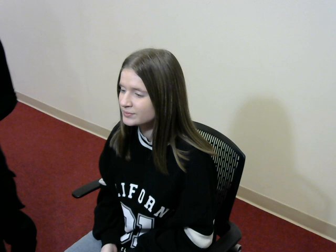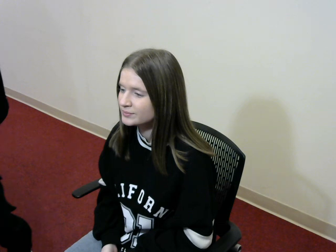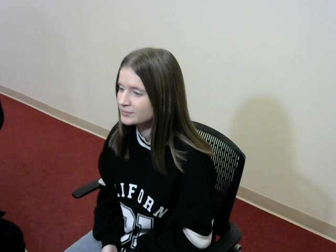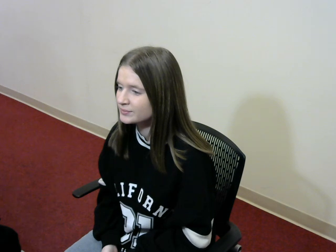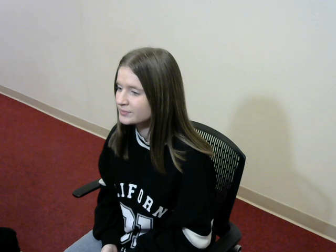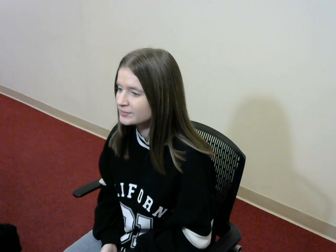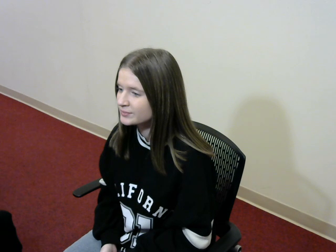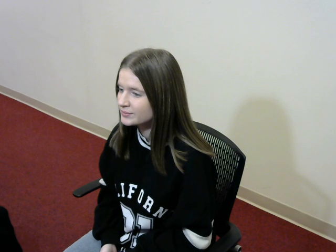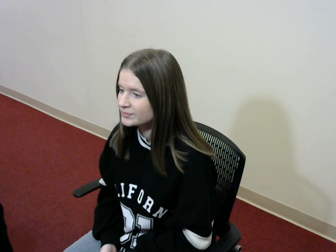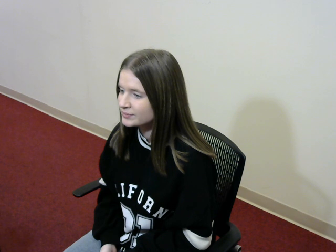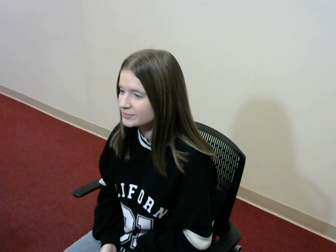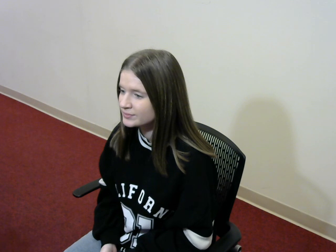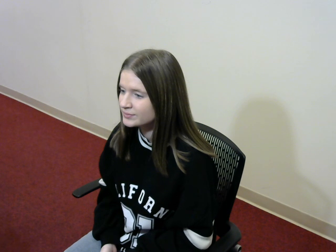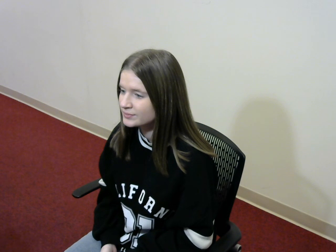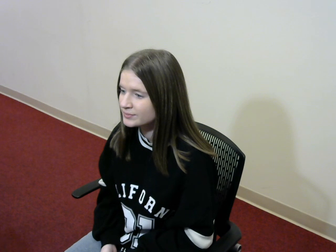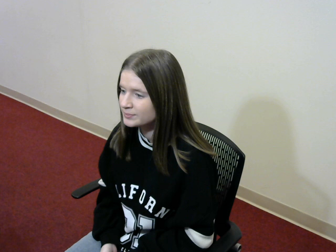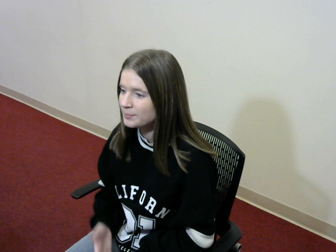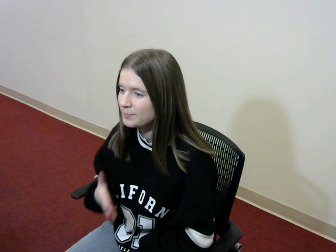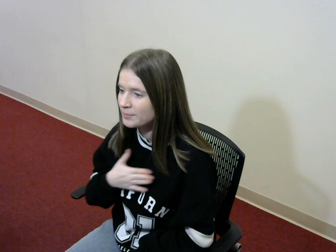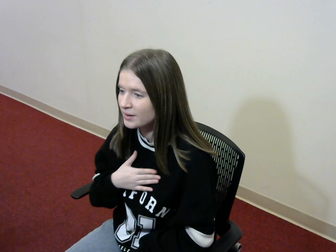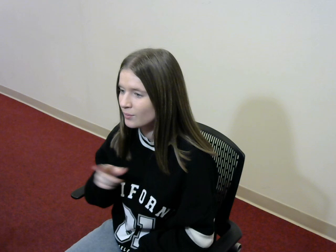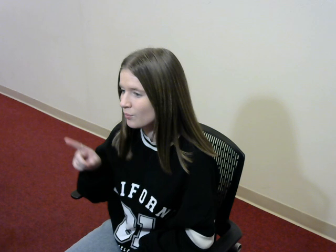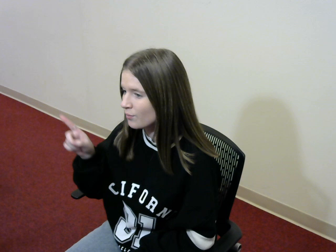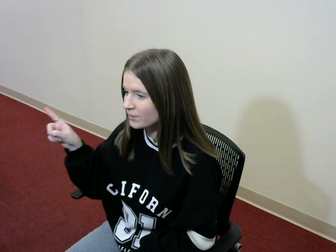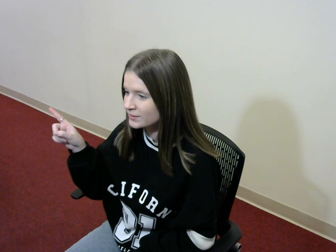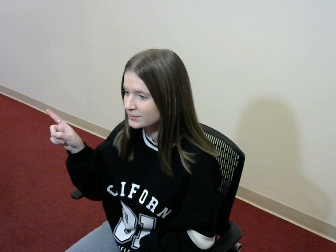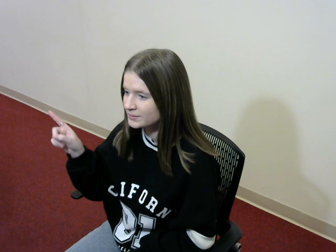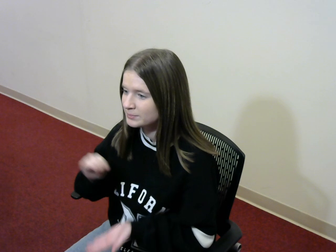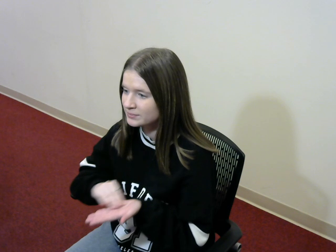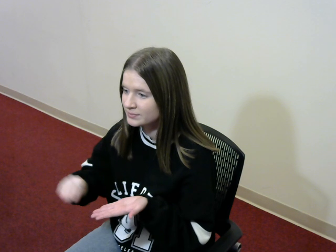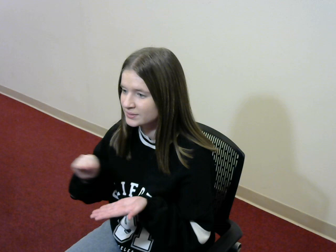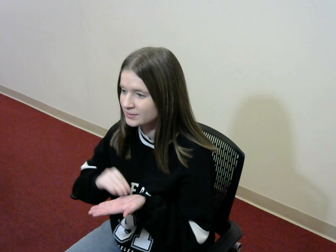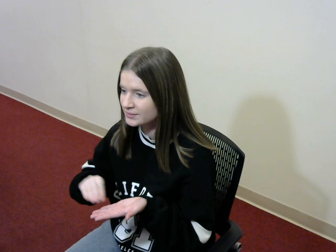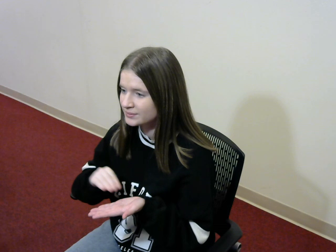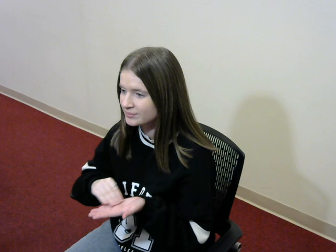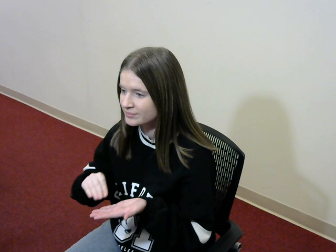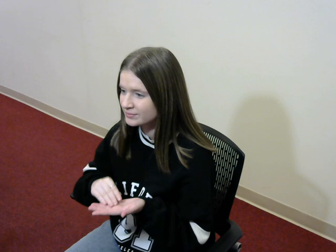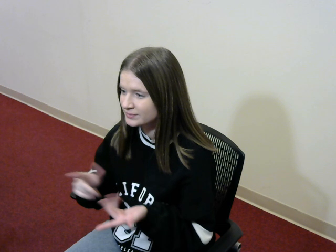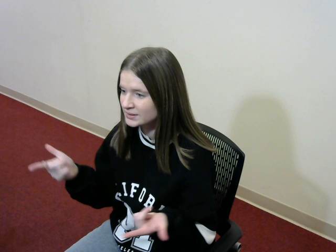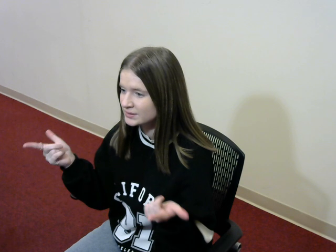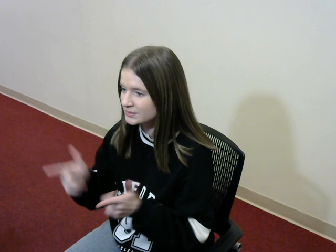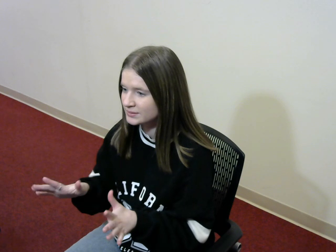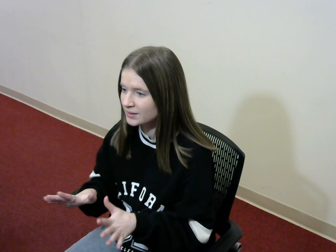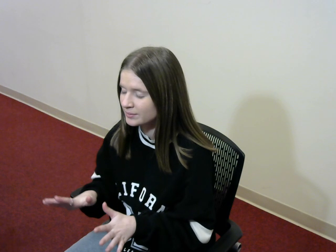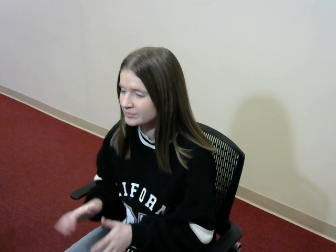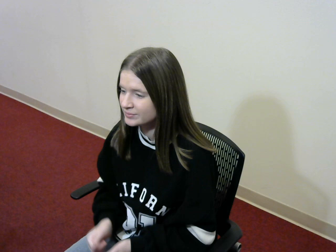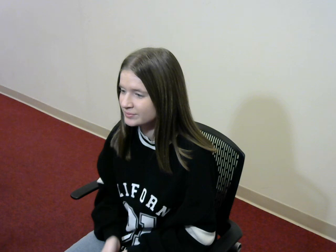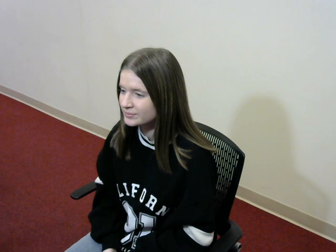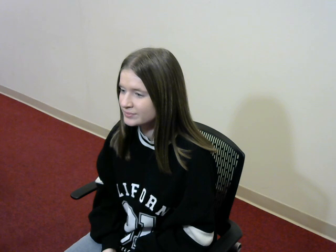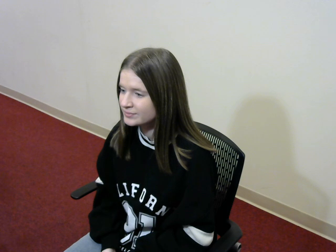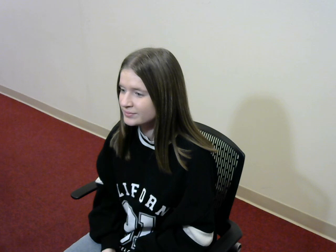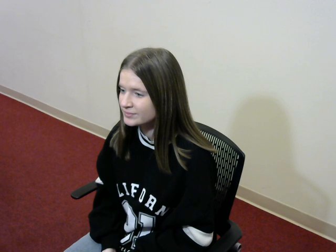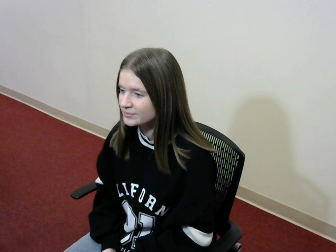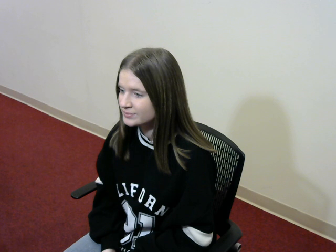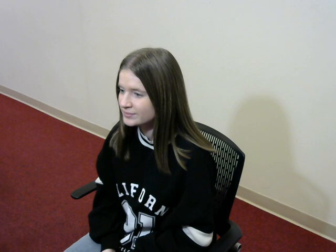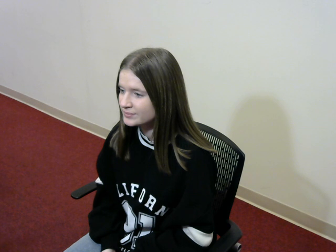Mən onun yazdıqları ilə razı deyiləm